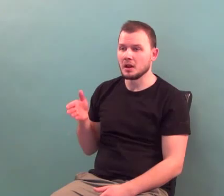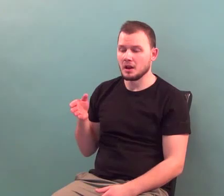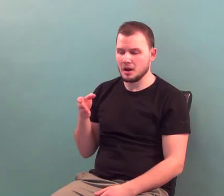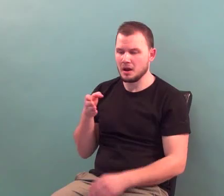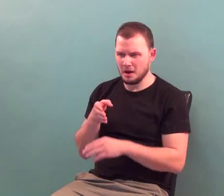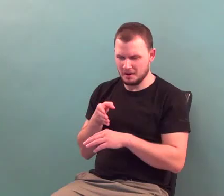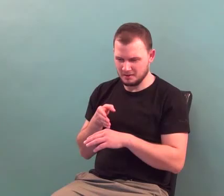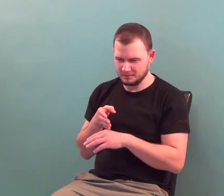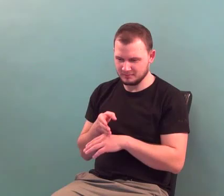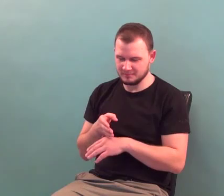Piłować...